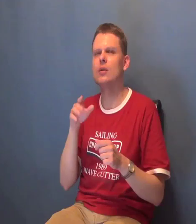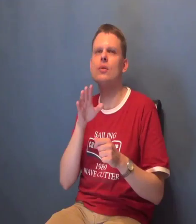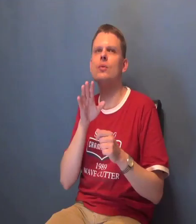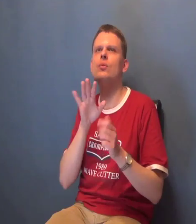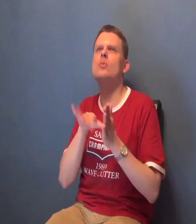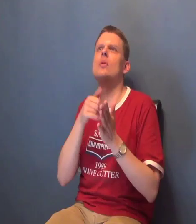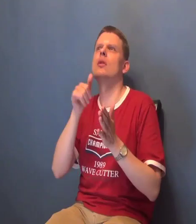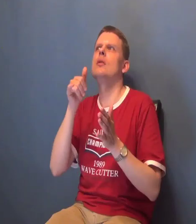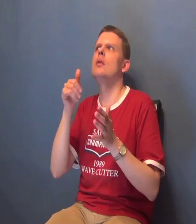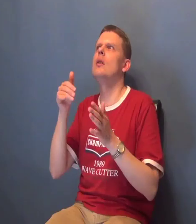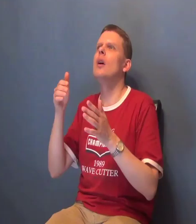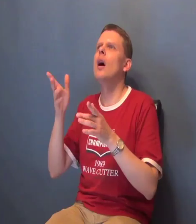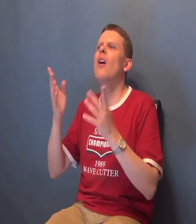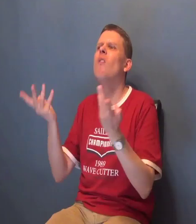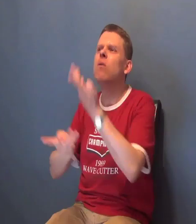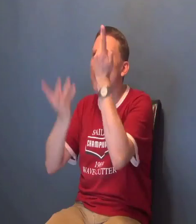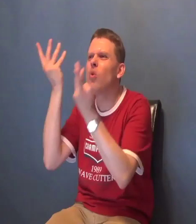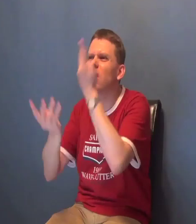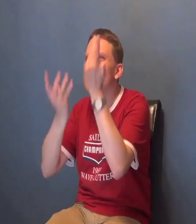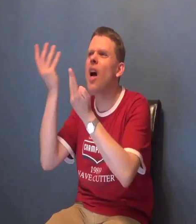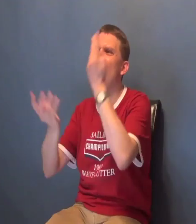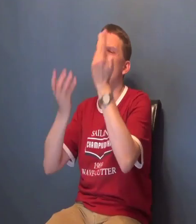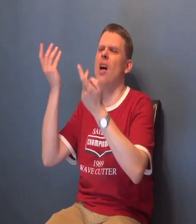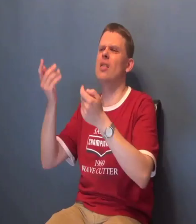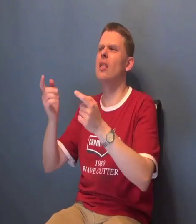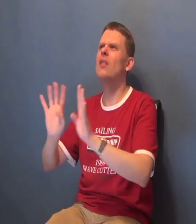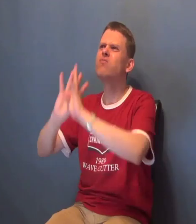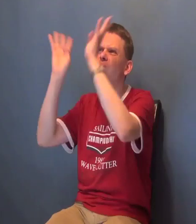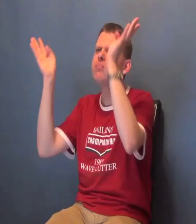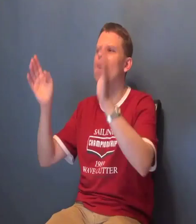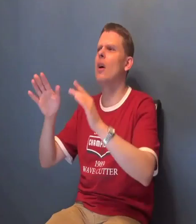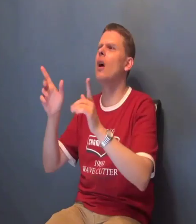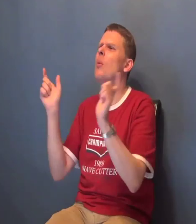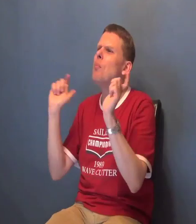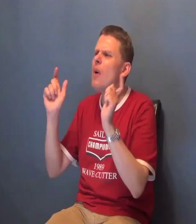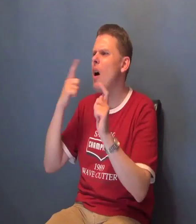Na przykład jest fontanna, woda tryska, a dookoła tego jest impreza.